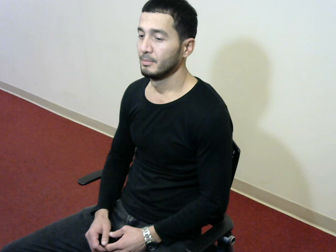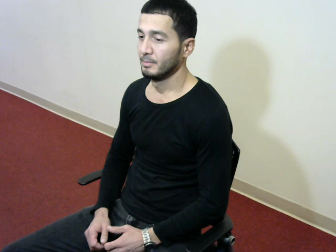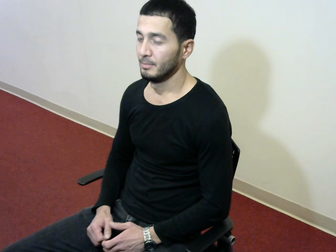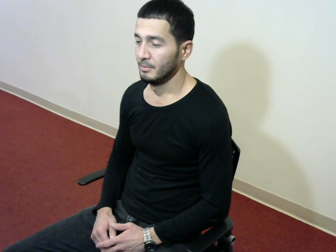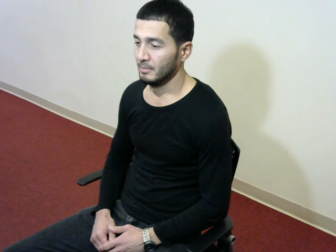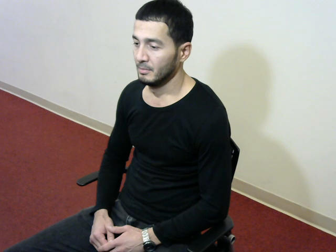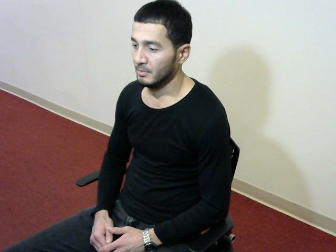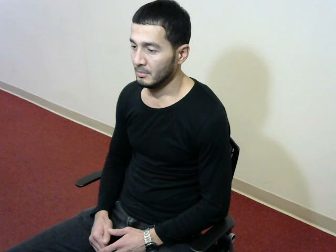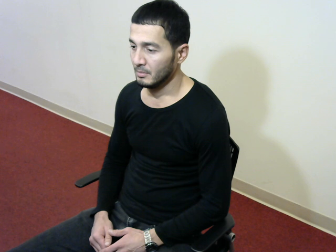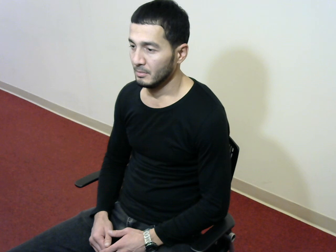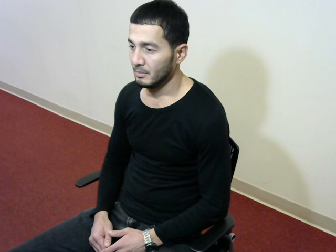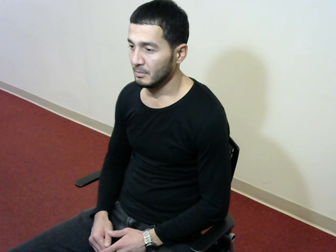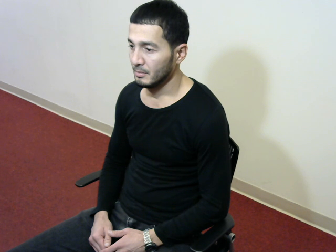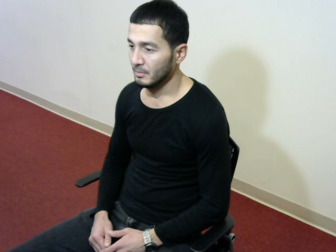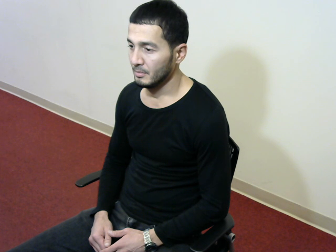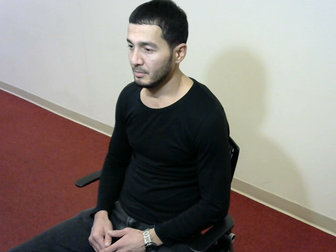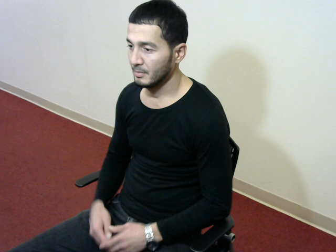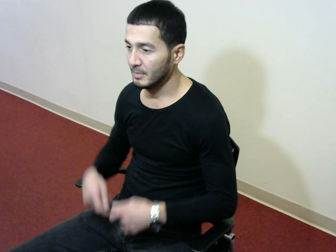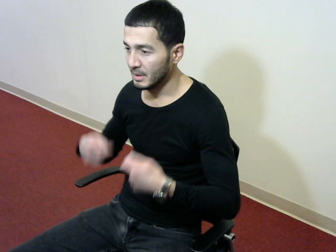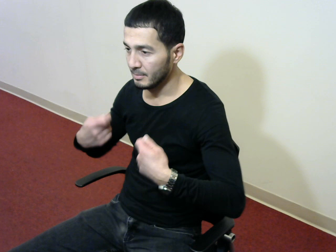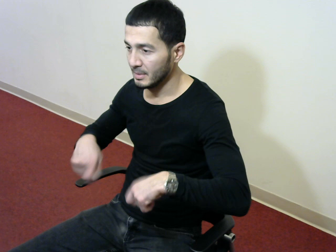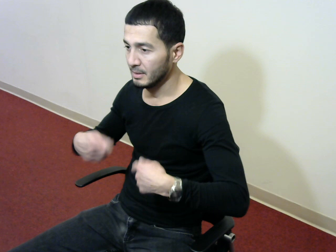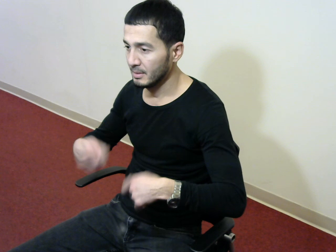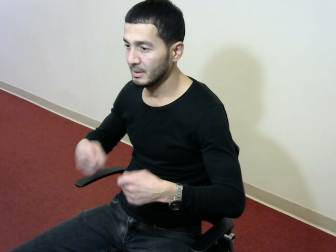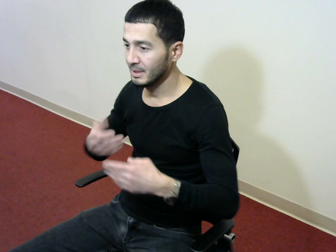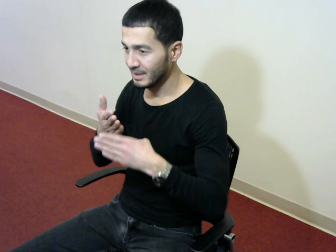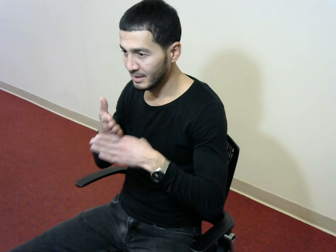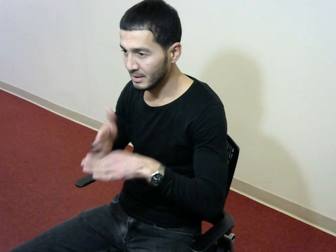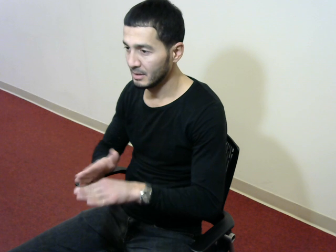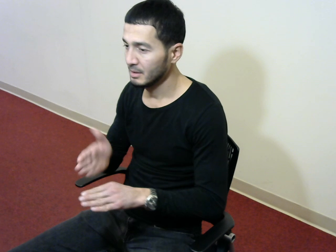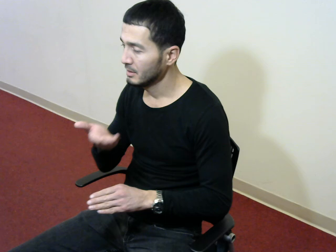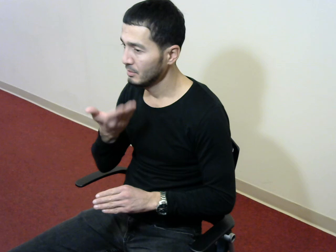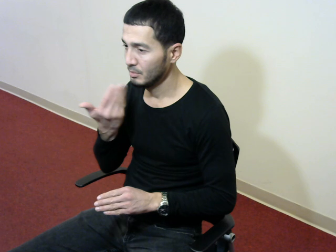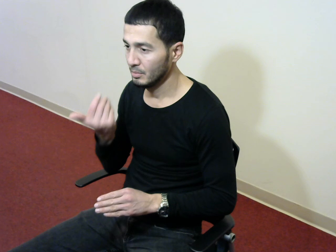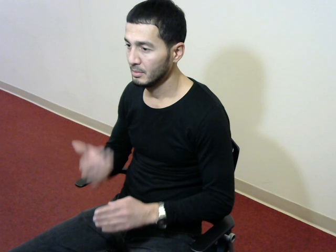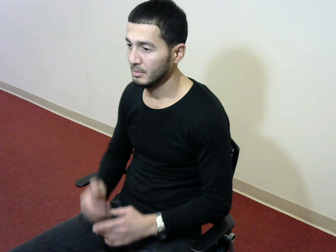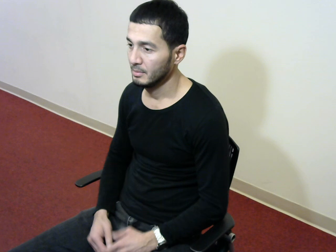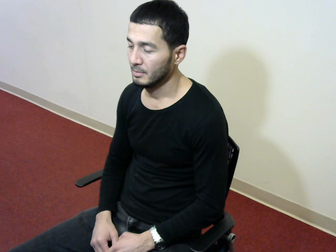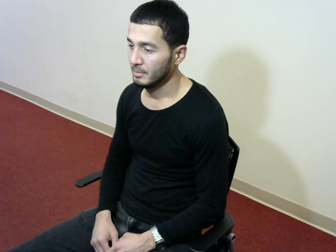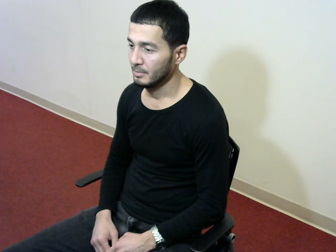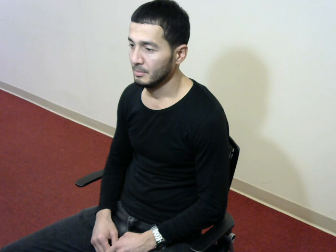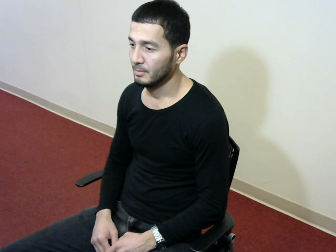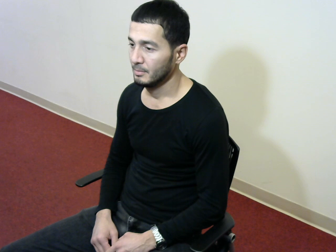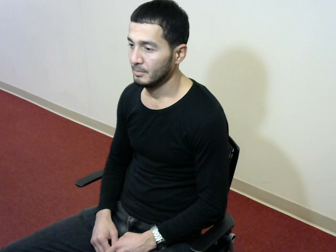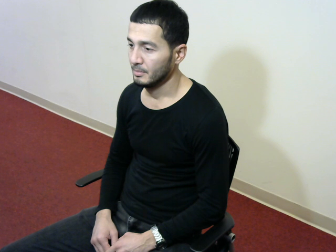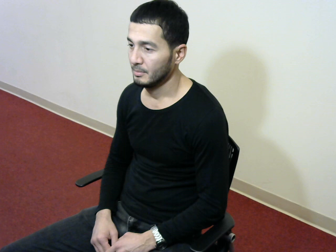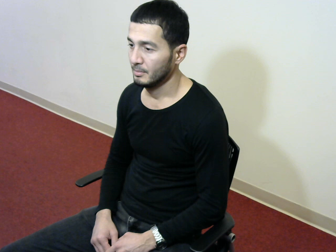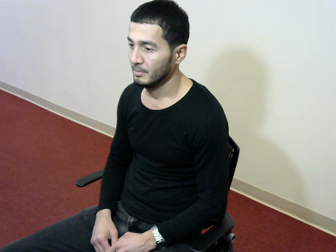Satıcının xırdası yox idi